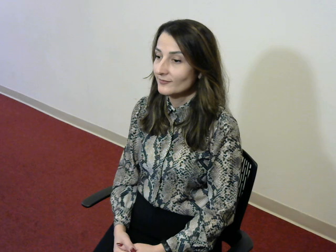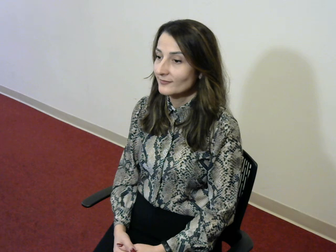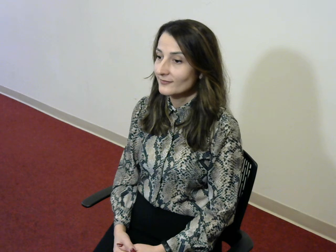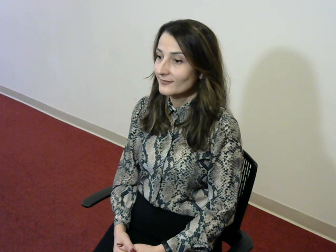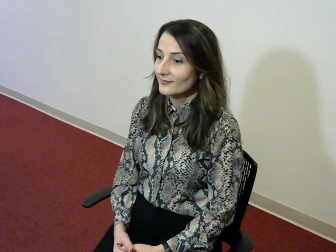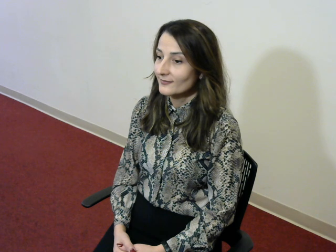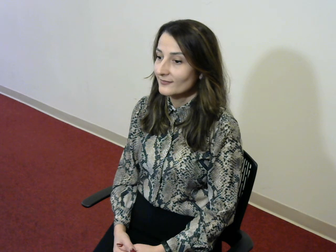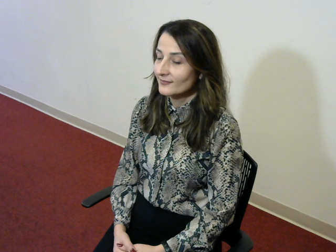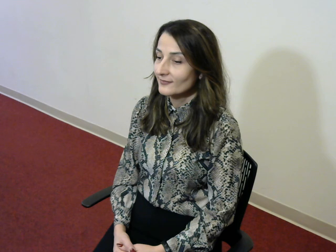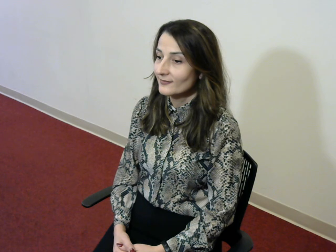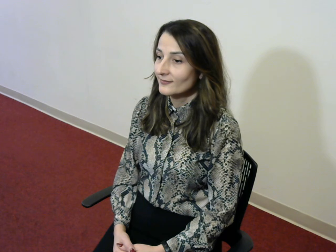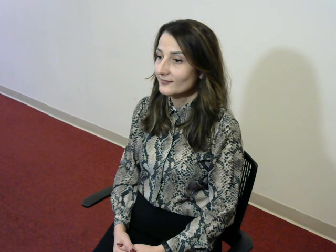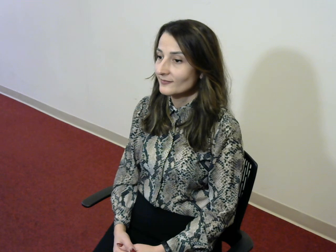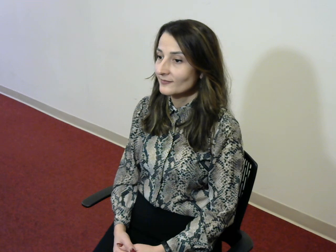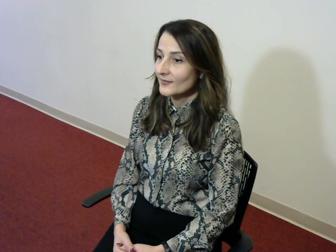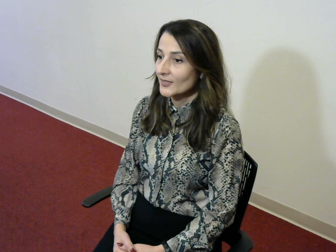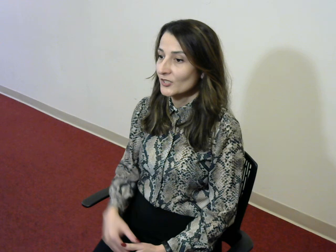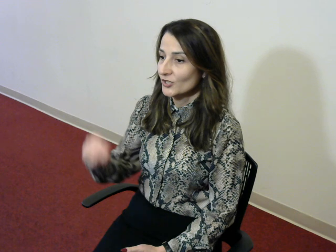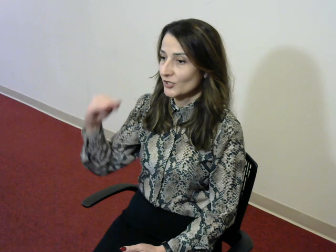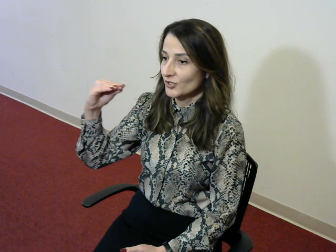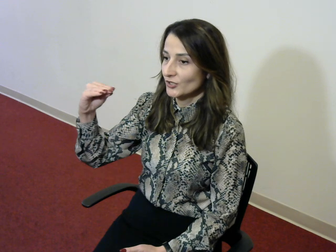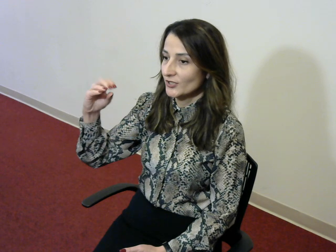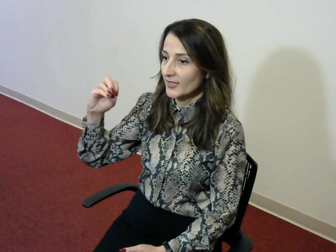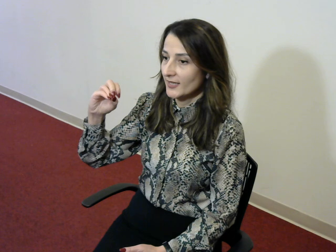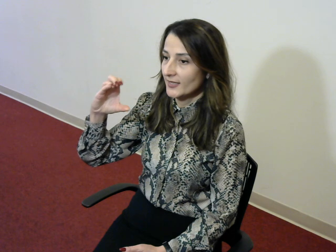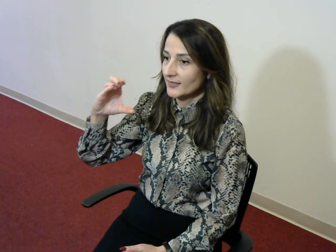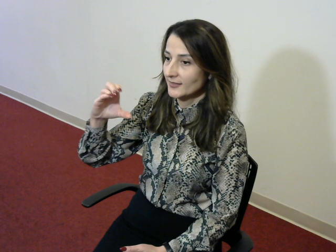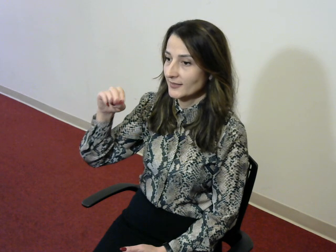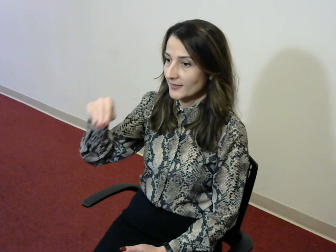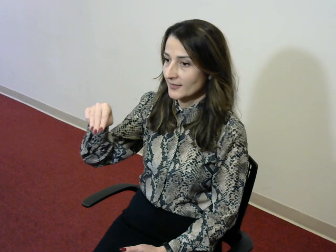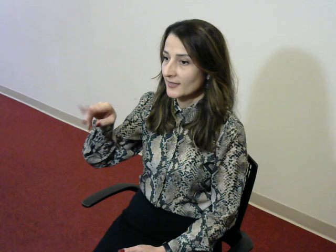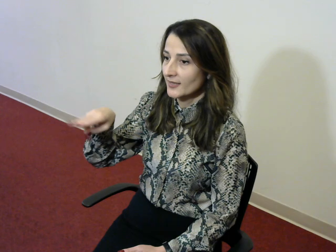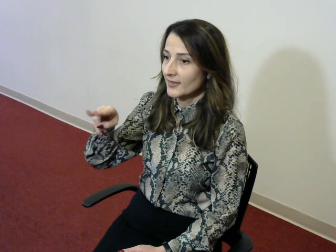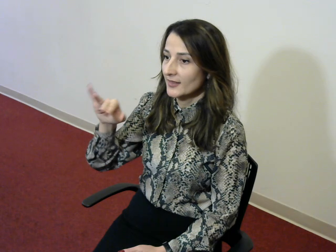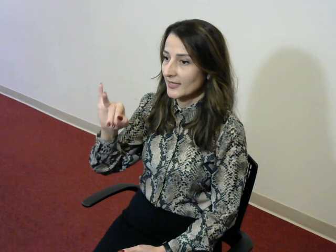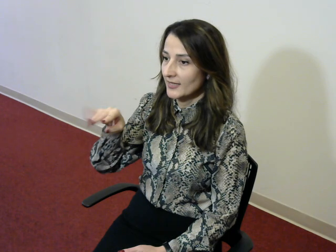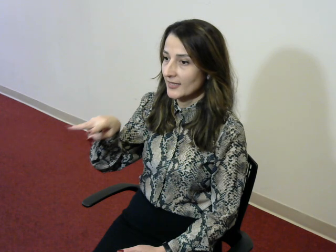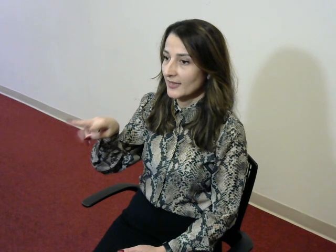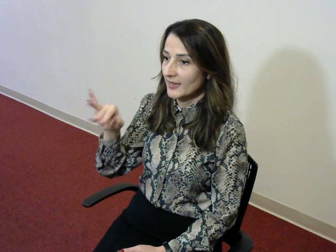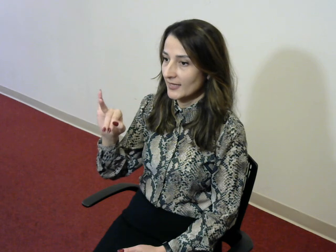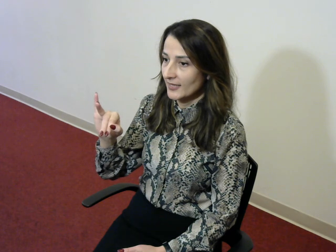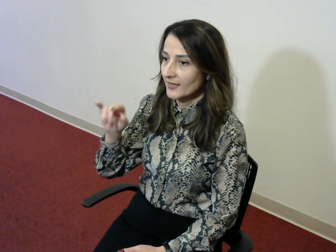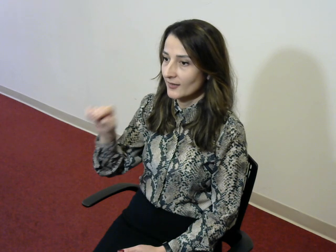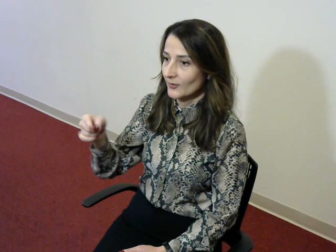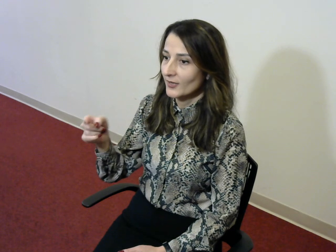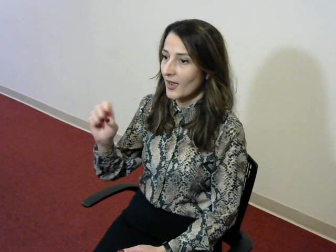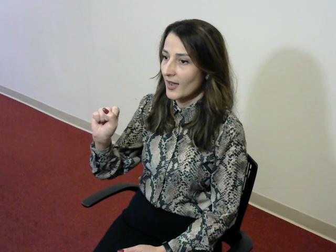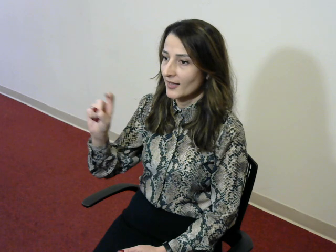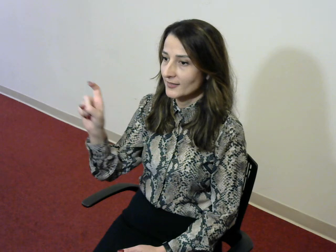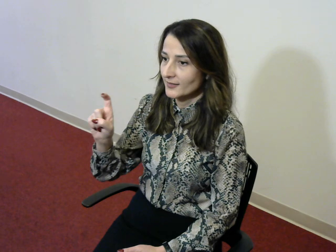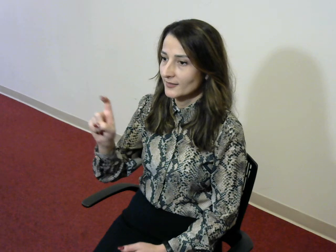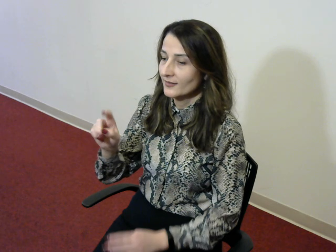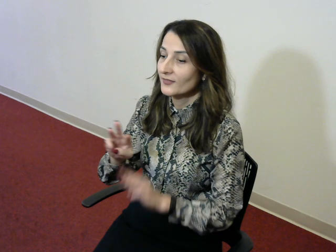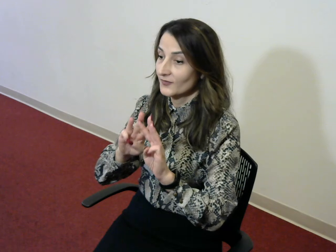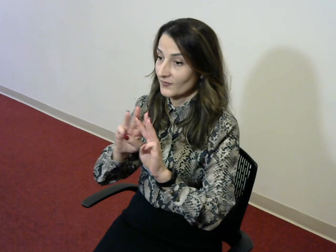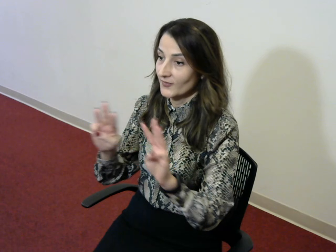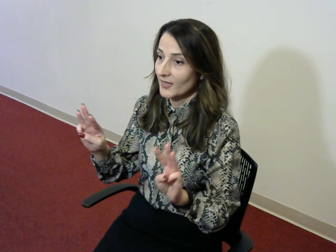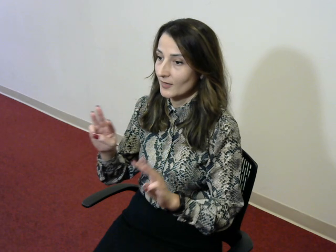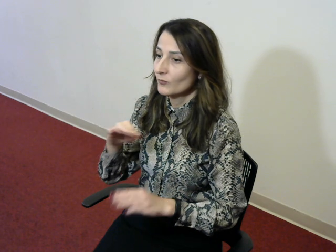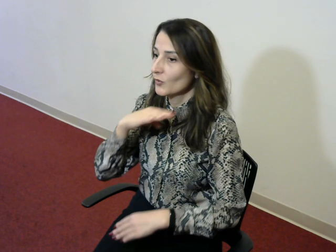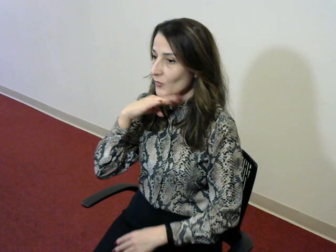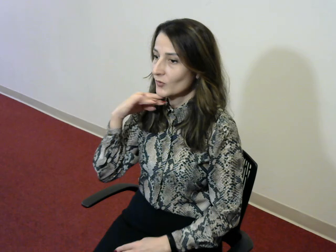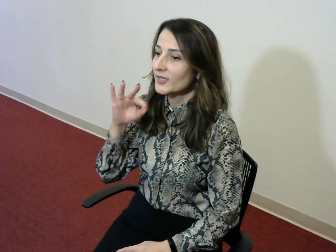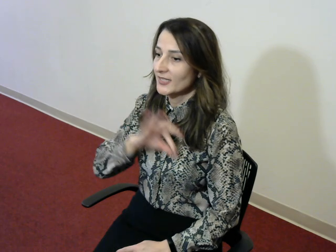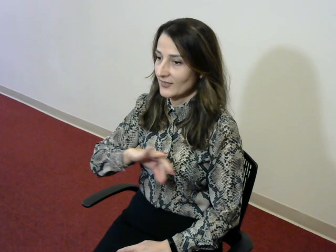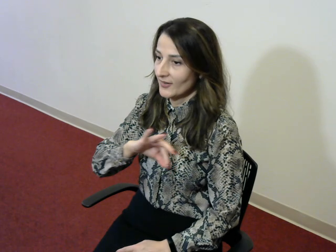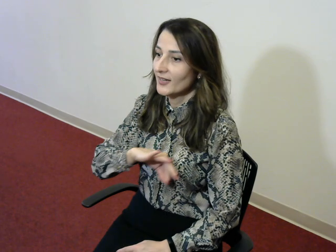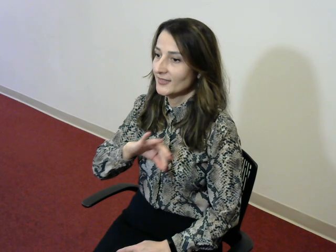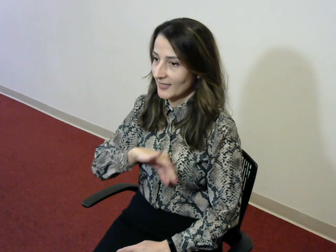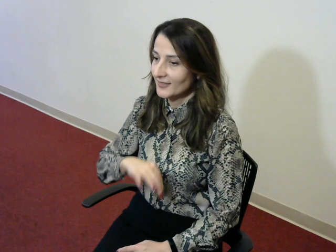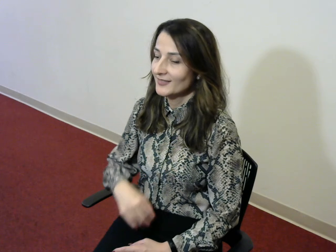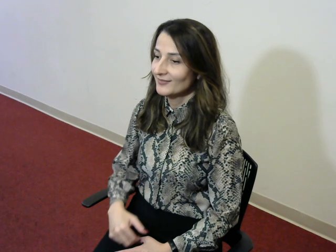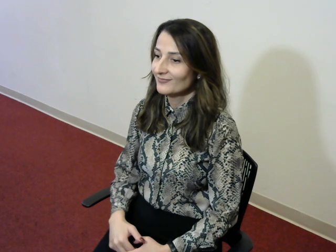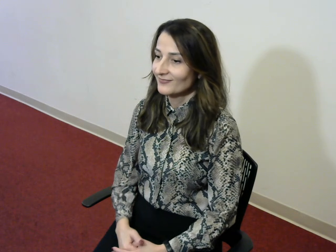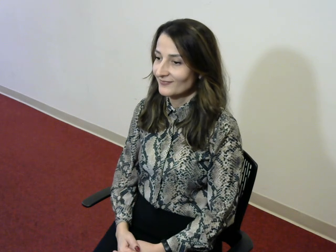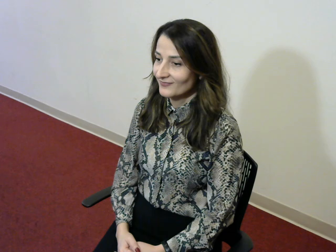Jestdili.az saytı çox faydalıdır